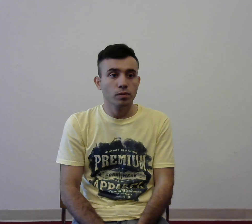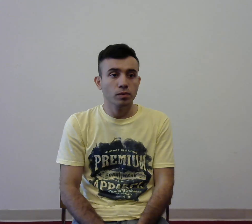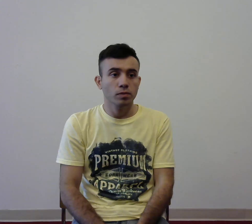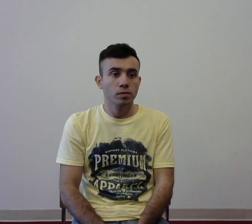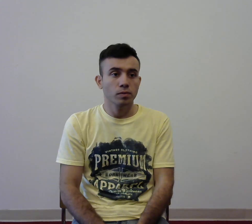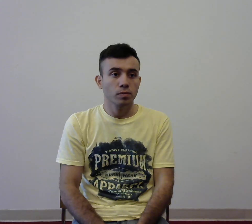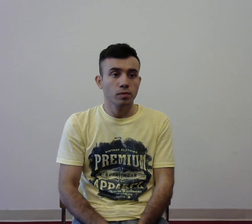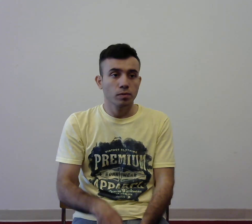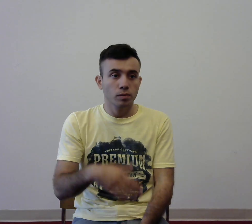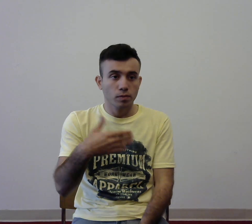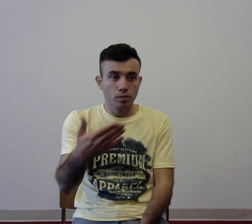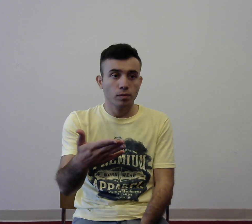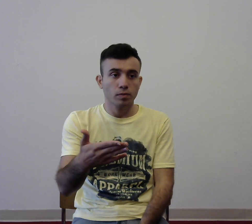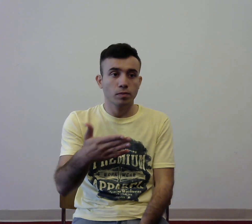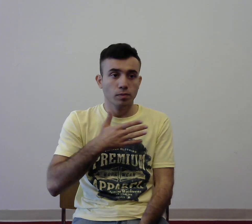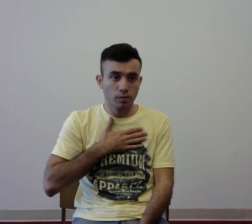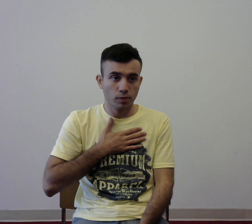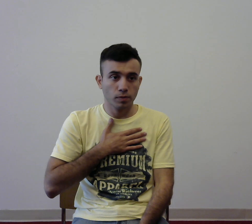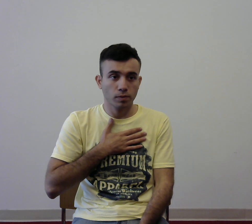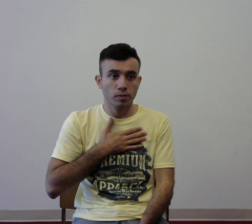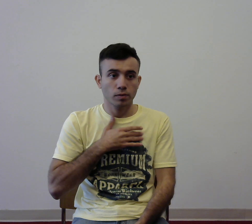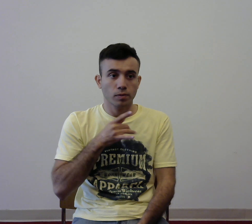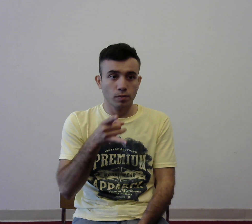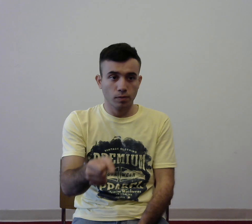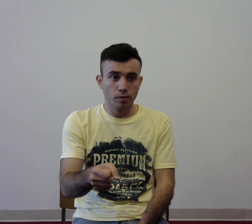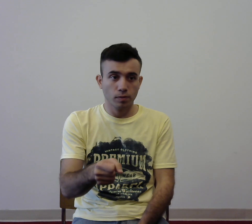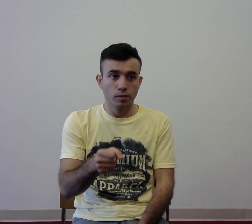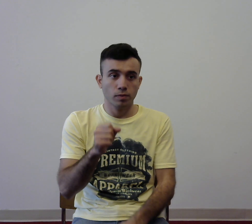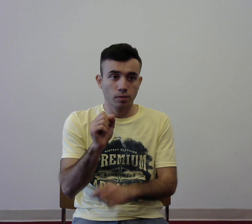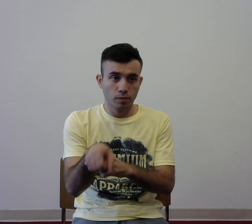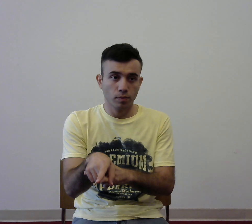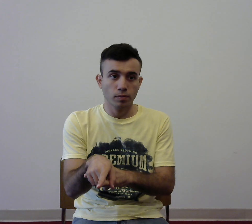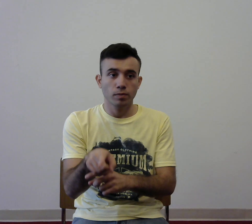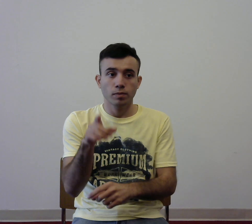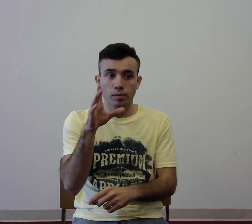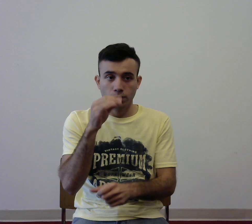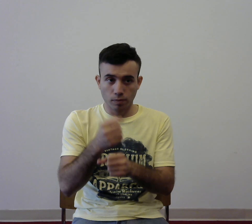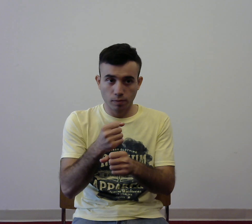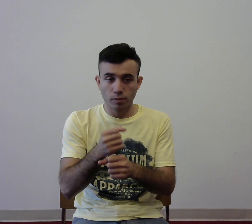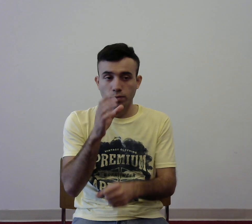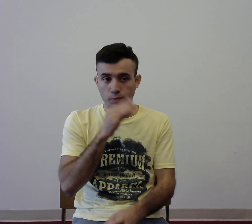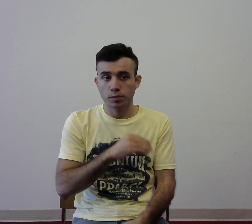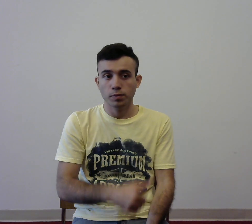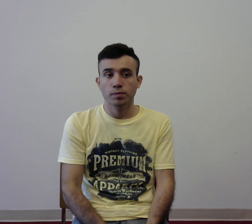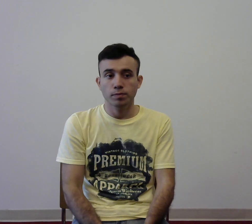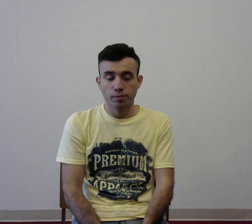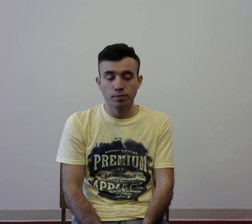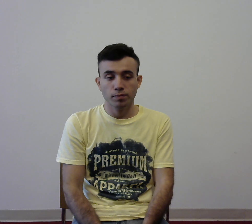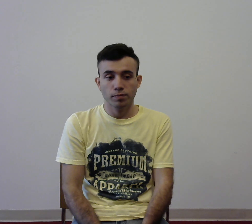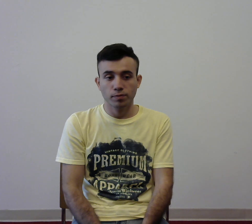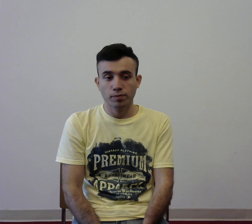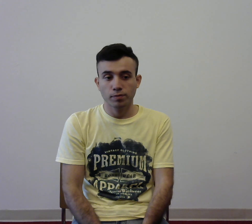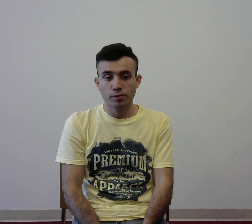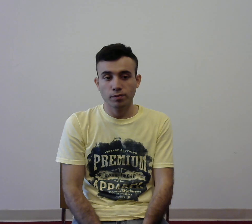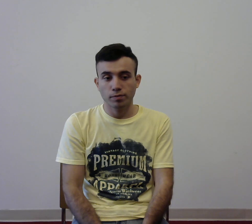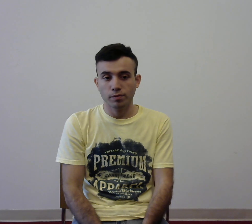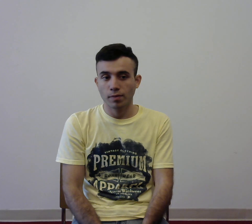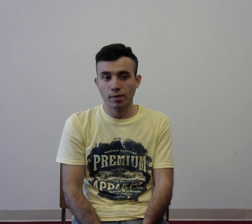Siz mənə taksi sifariş edə bilərsinizmi?